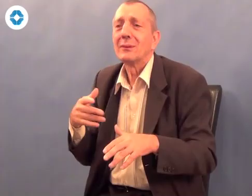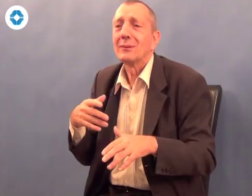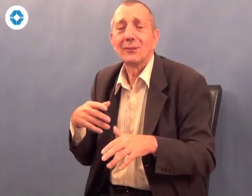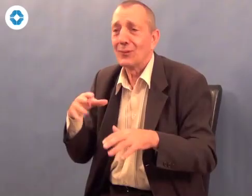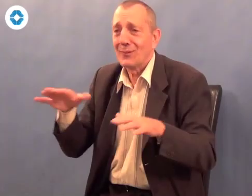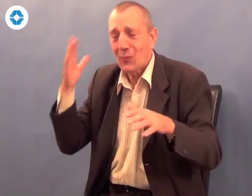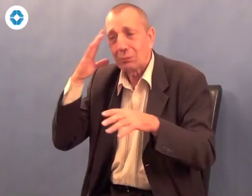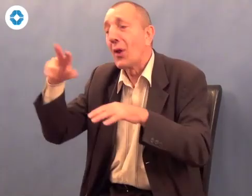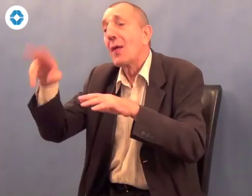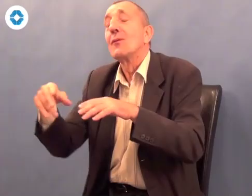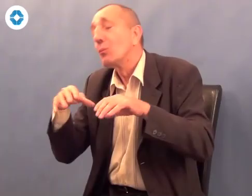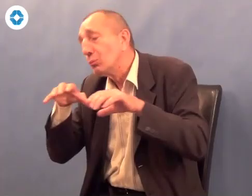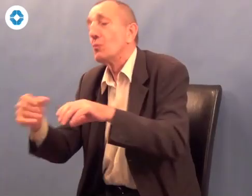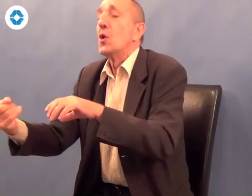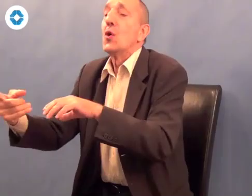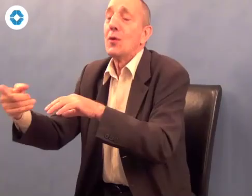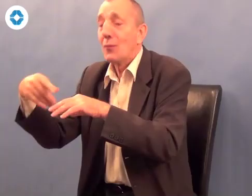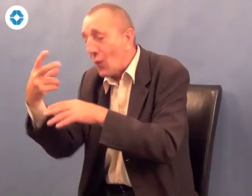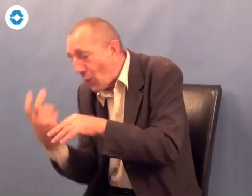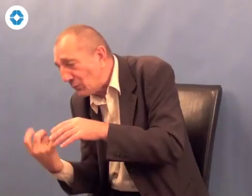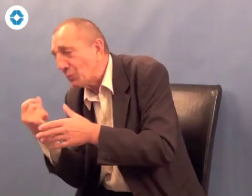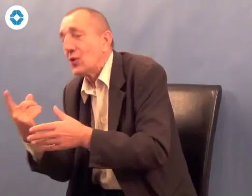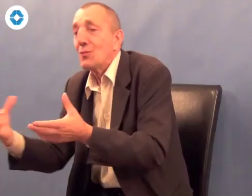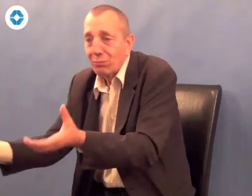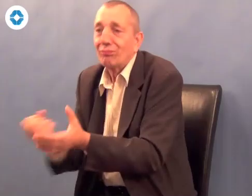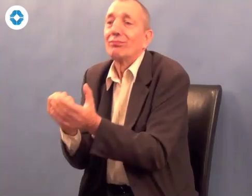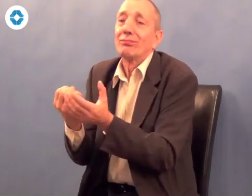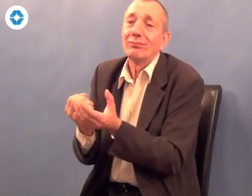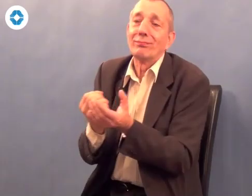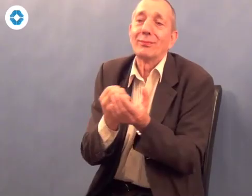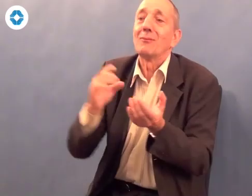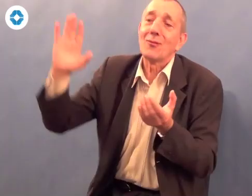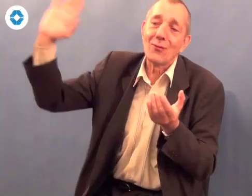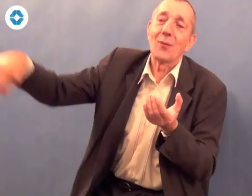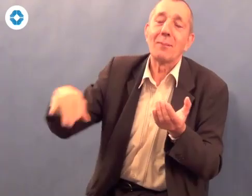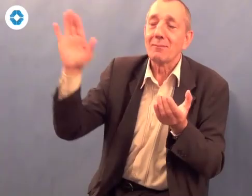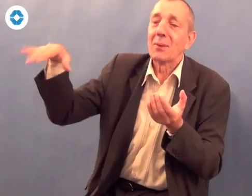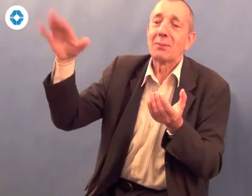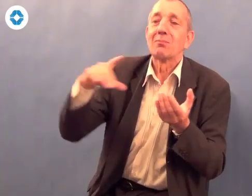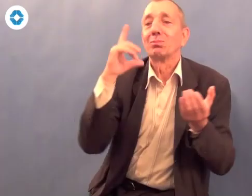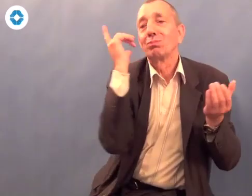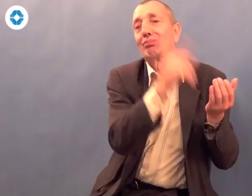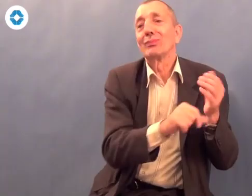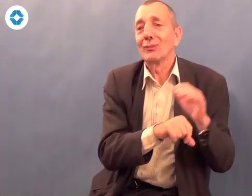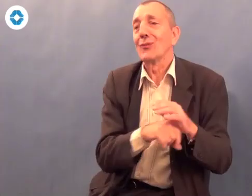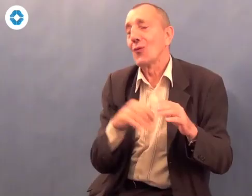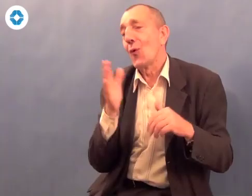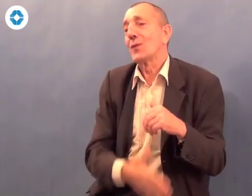Nie, umie pływać, została tam, chowa się, ktoś bierze ją na ręce i odchodzi, a z innymi się żegna.